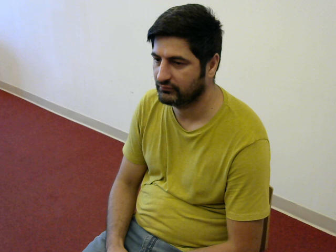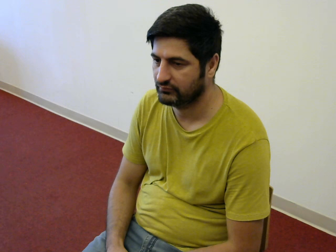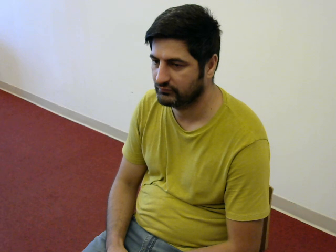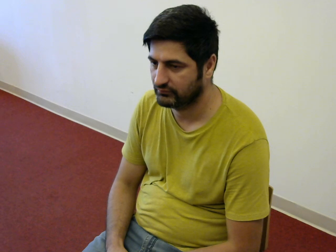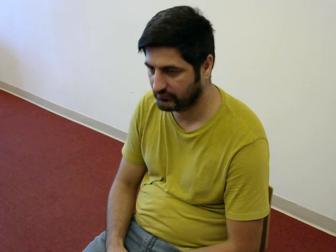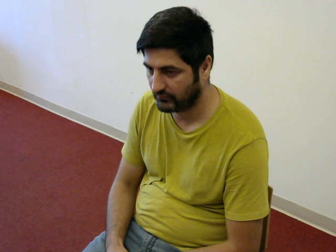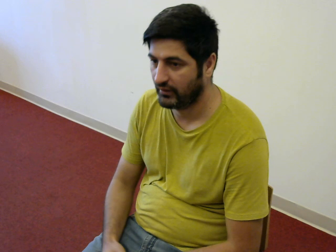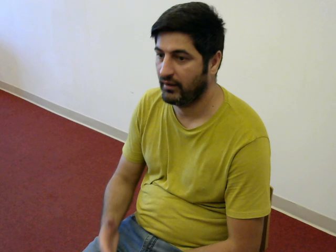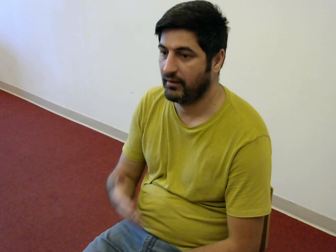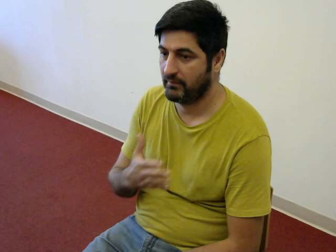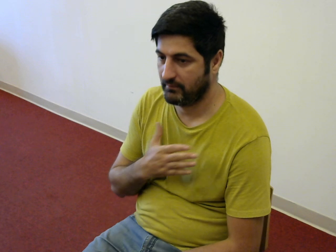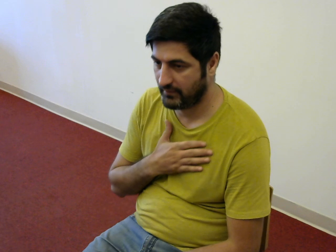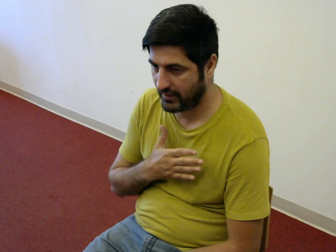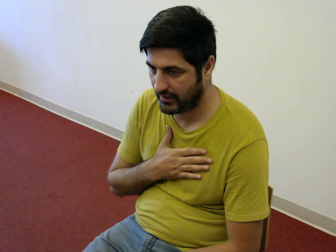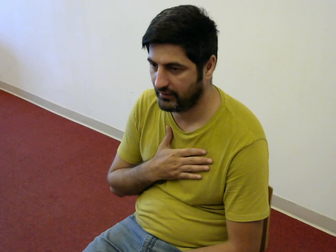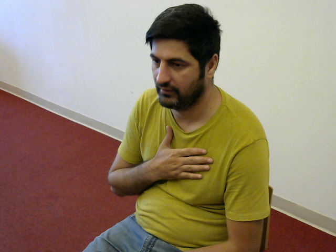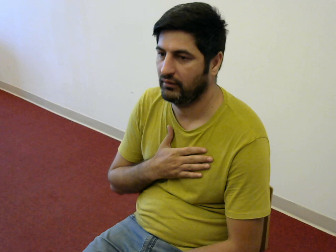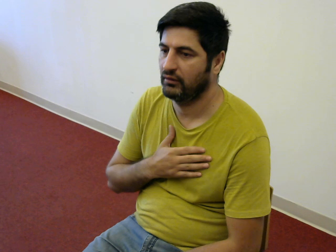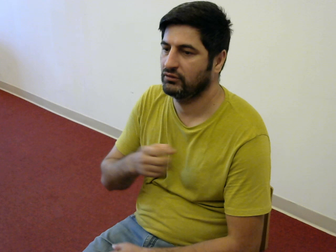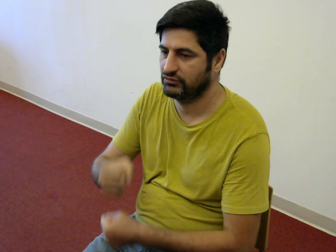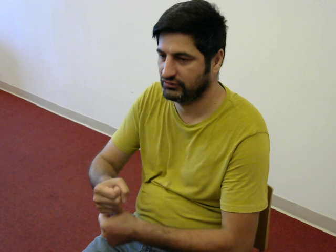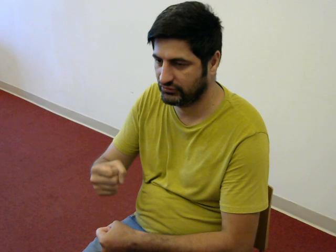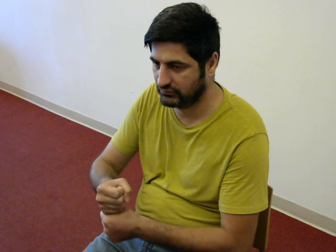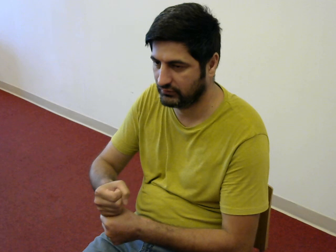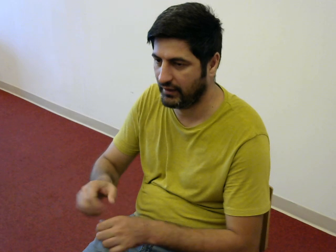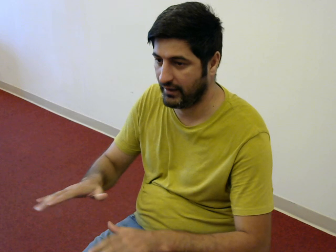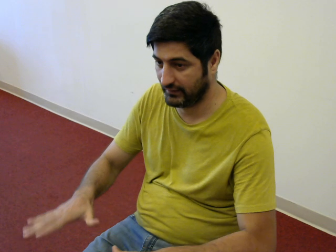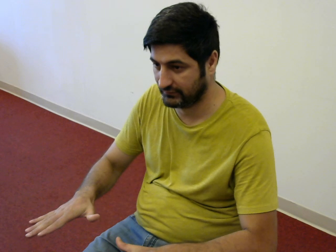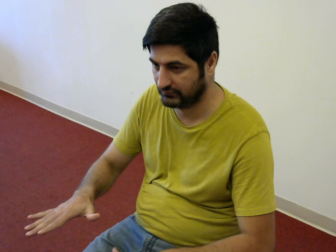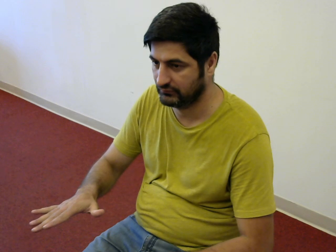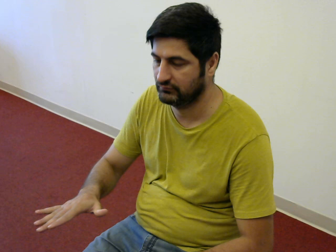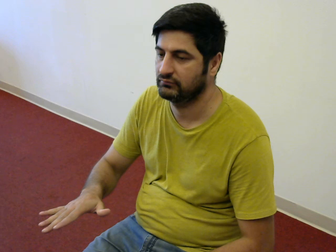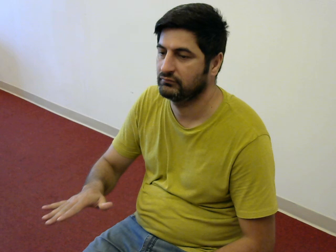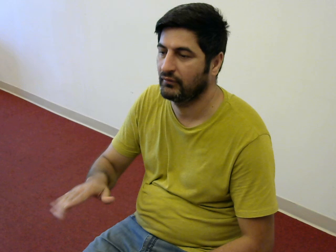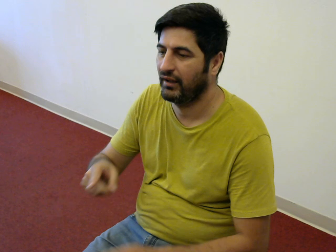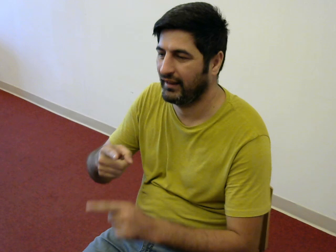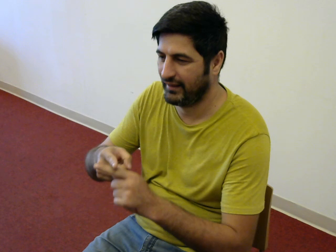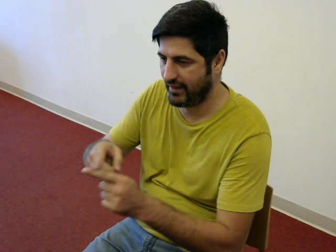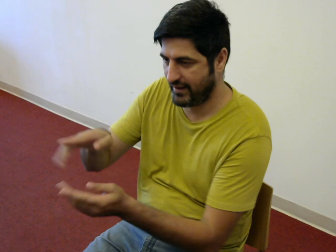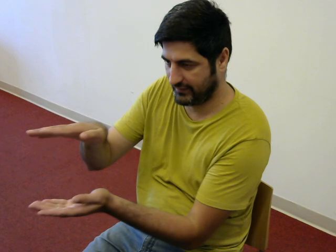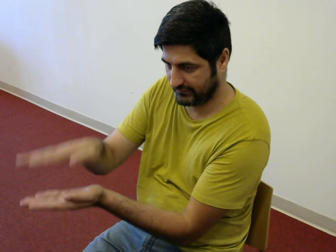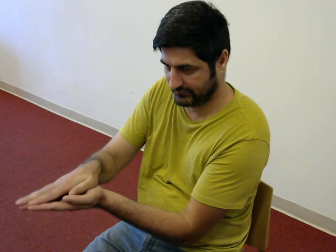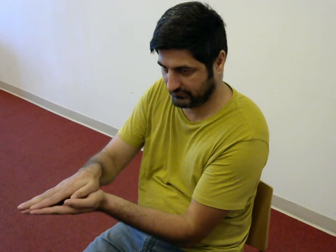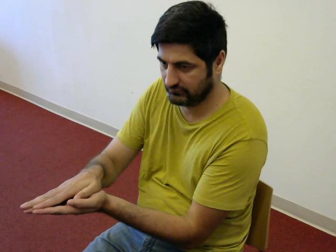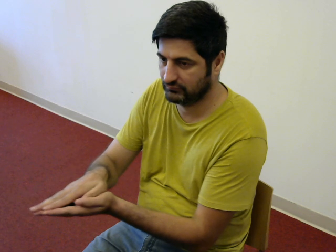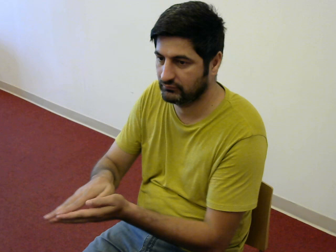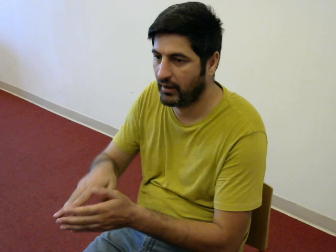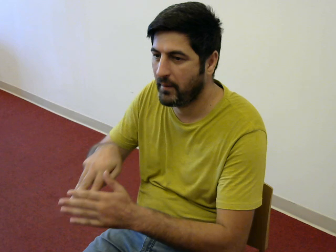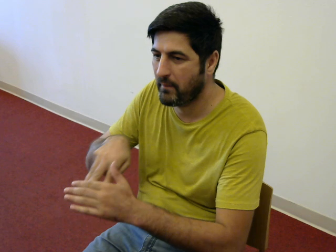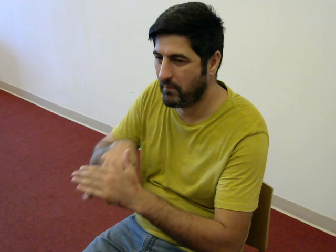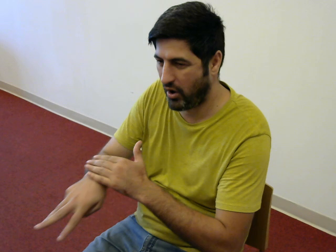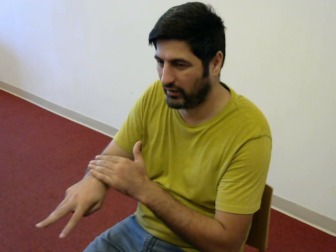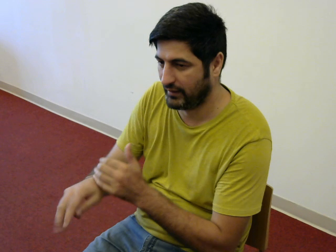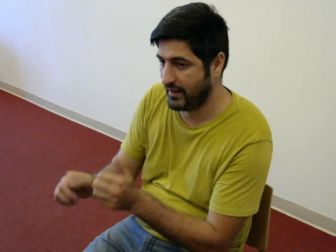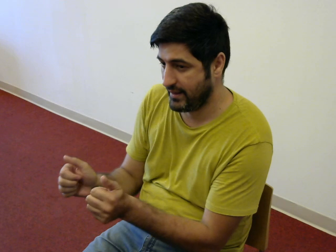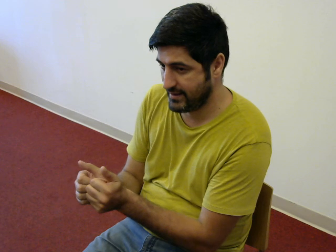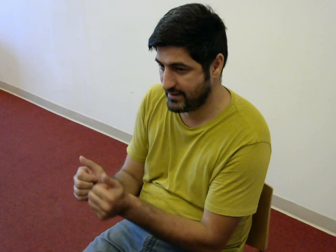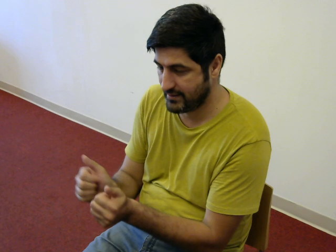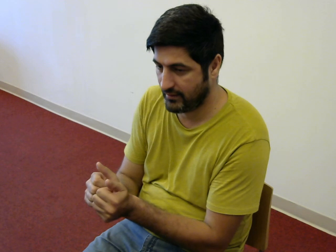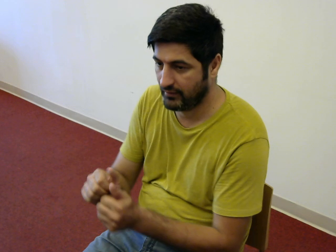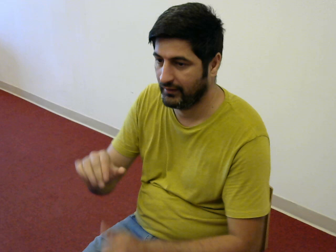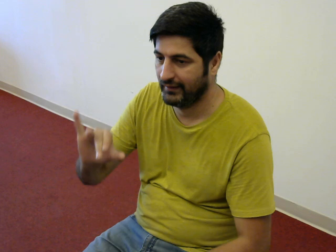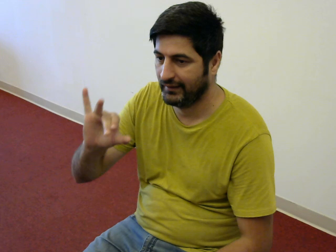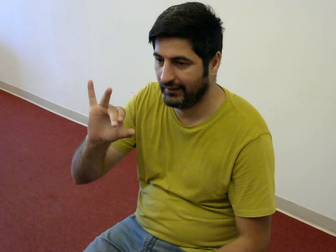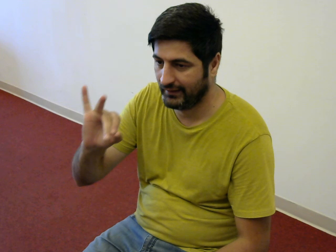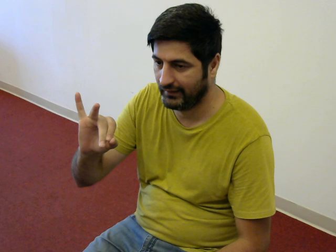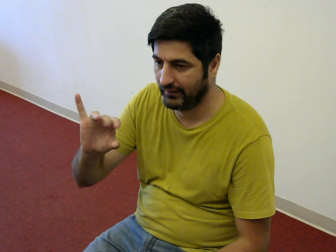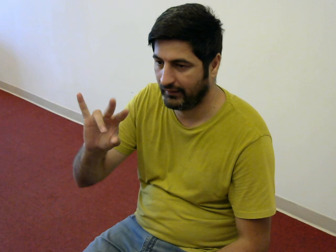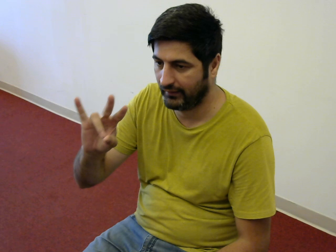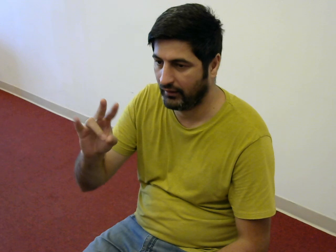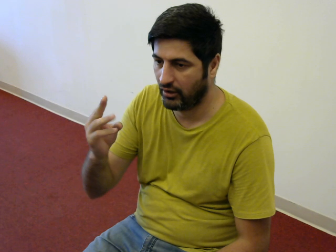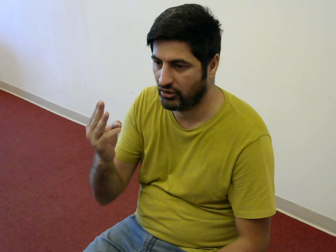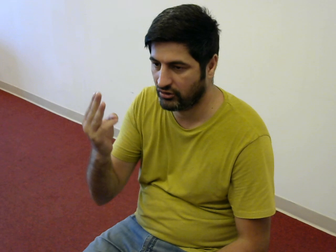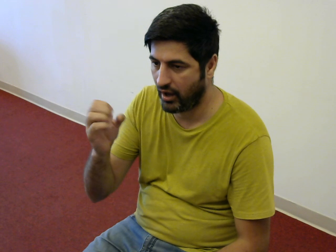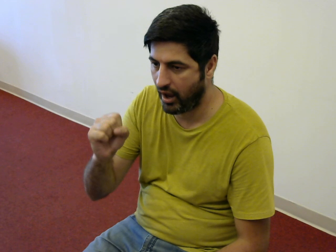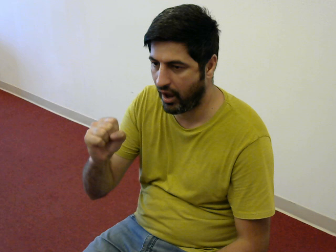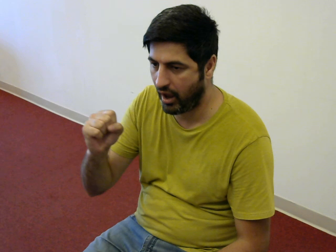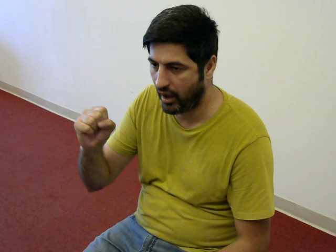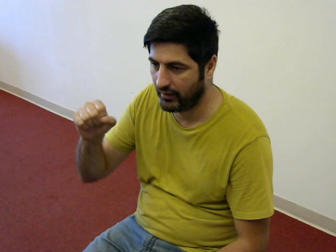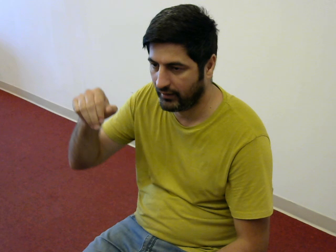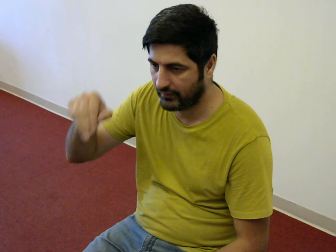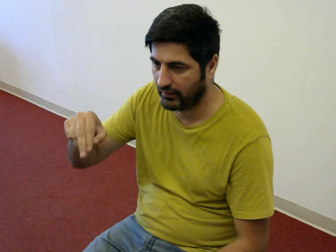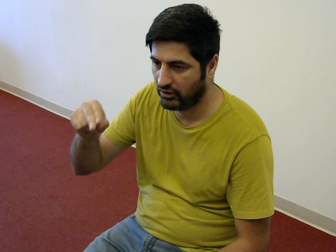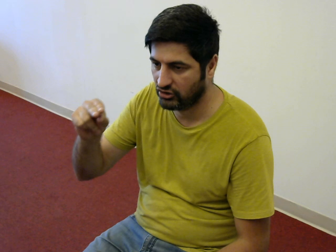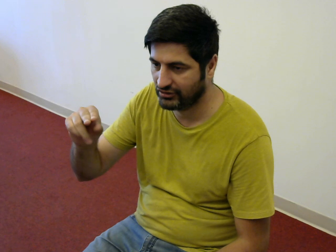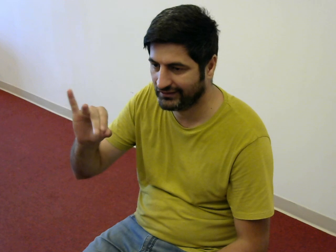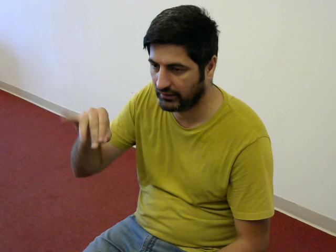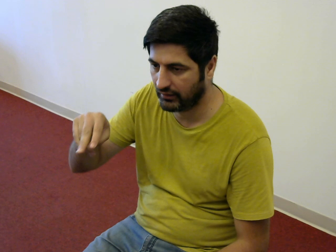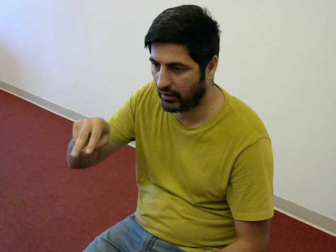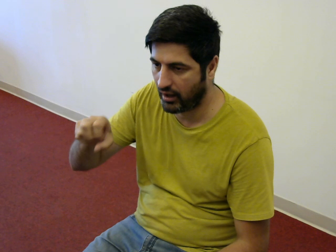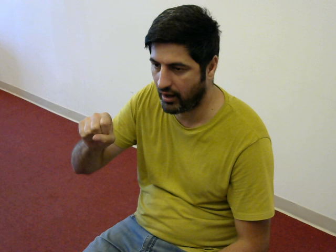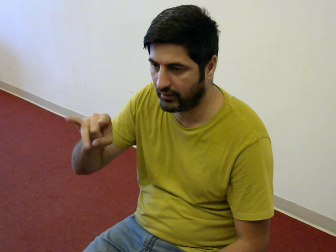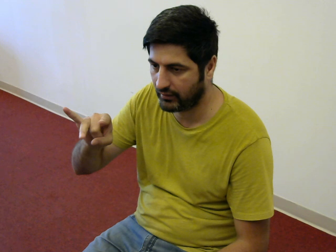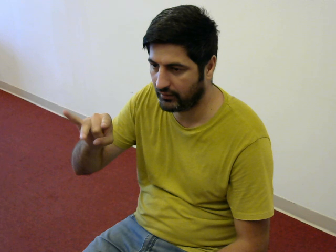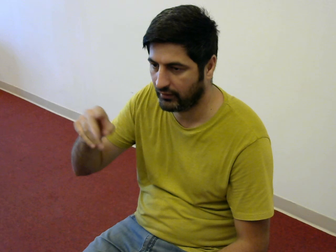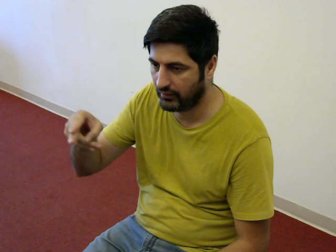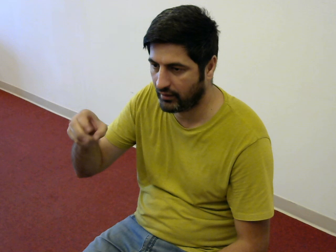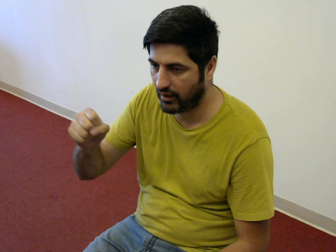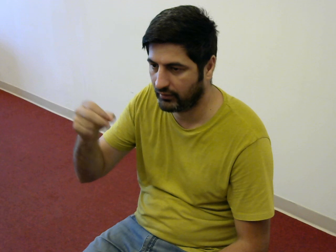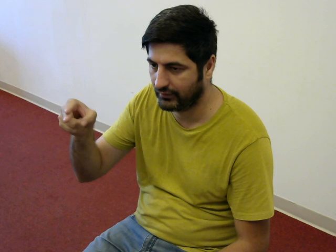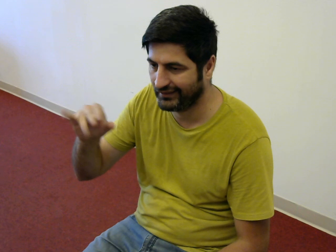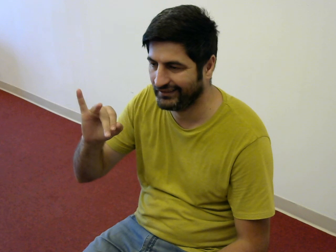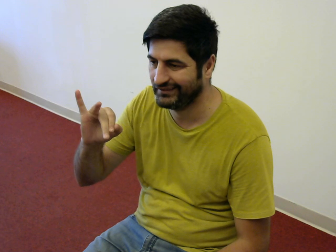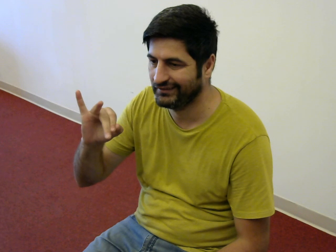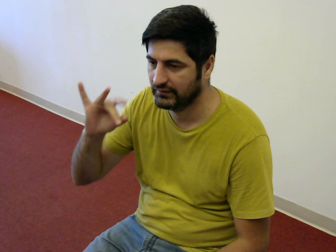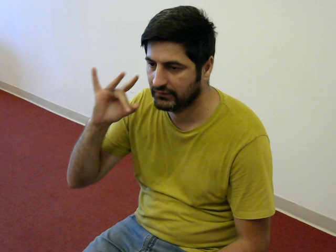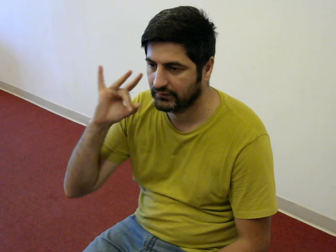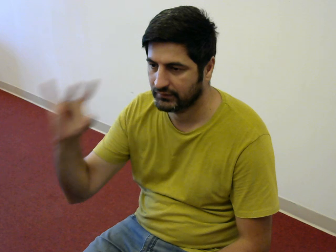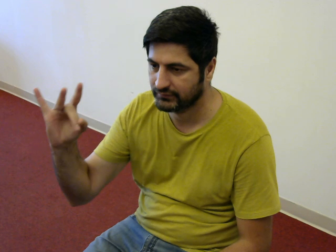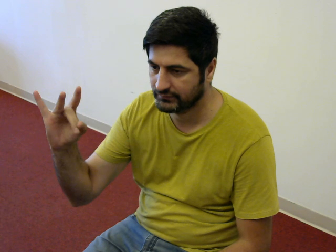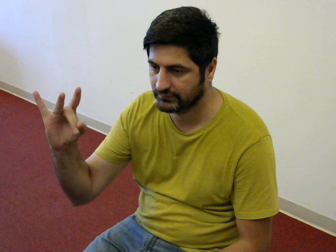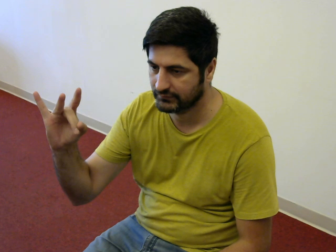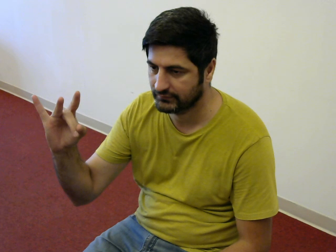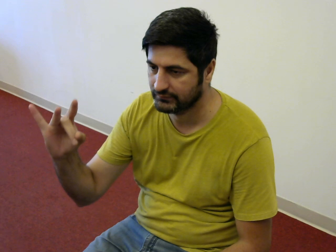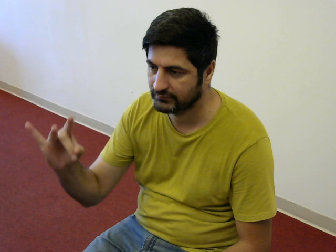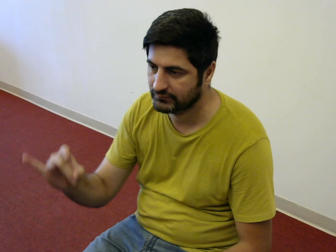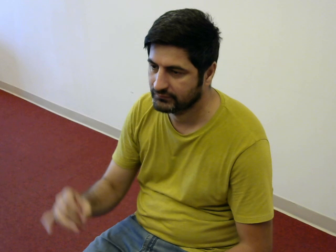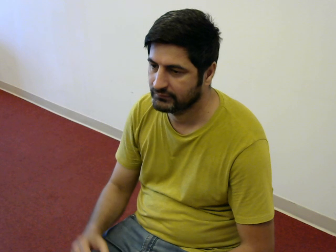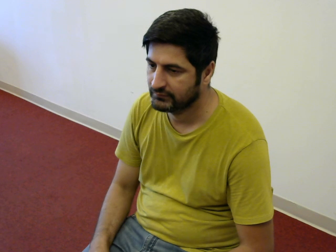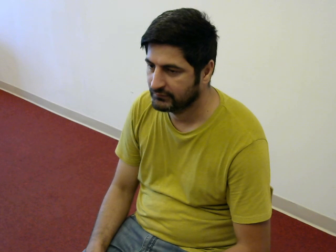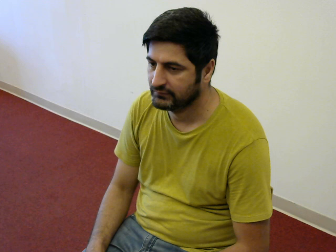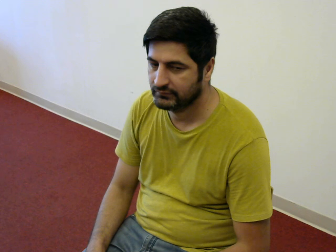Mənim iş yerim İnşaatçılar metrosunun yanındadadır